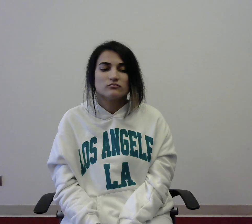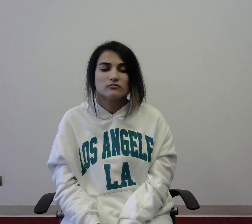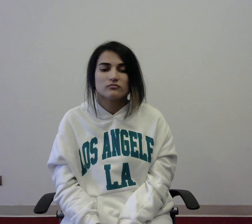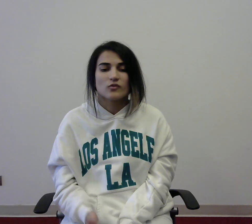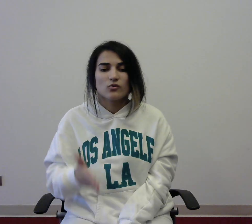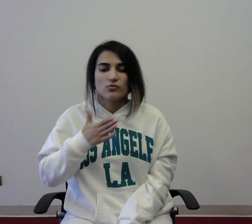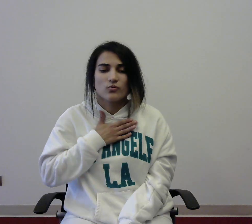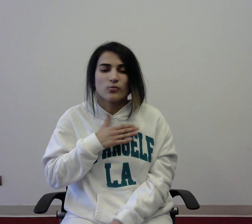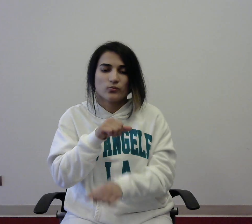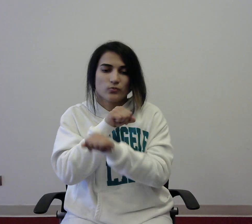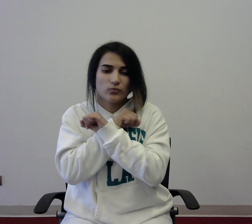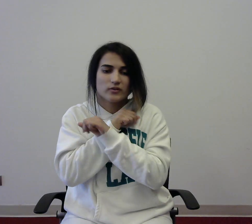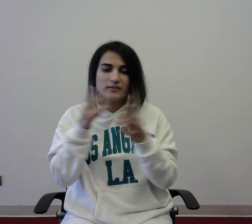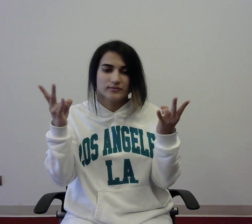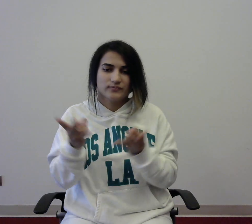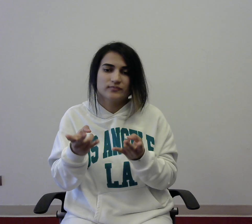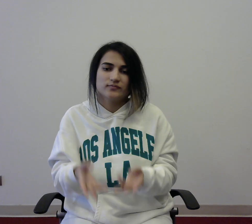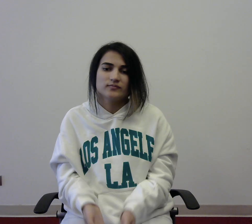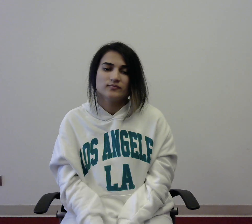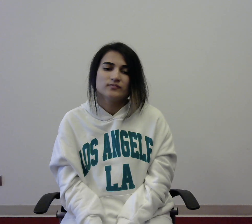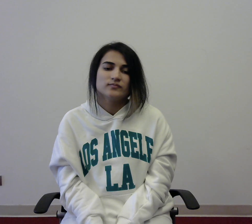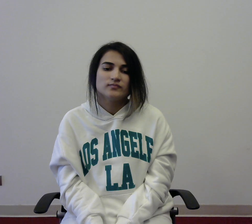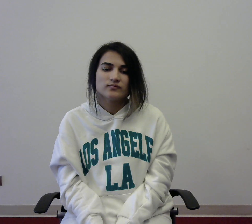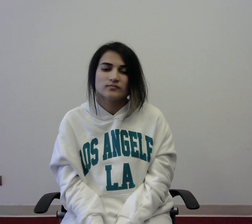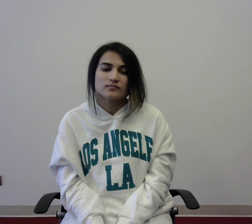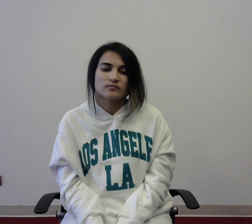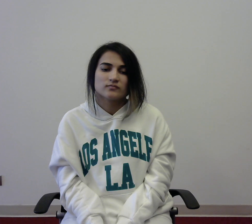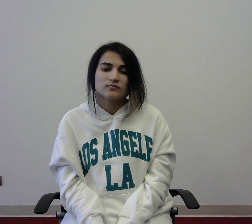Mənə istirahət etmək lazımdır